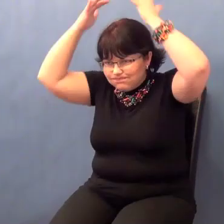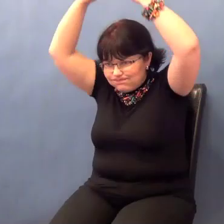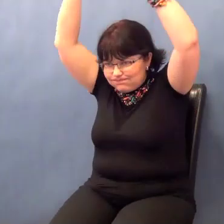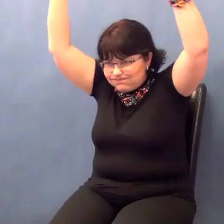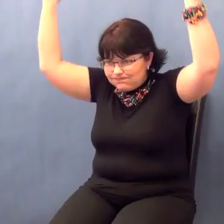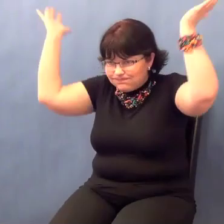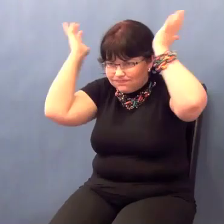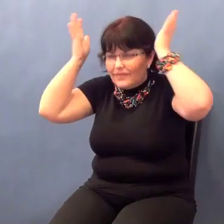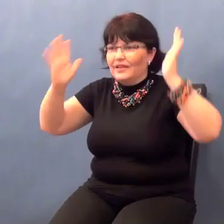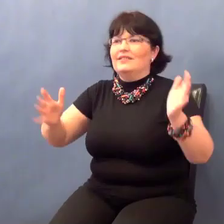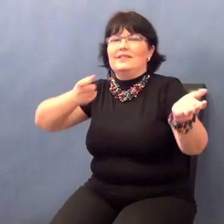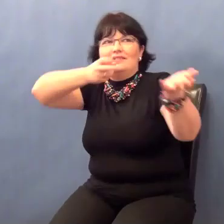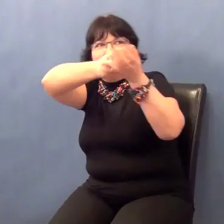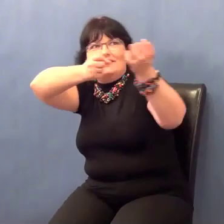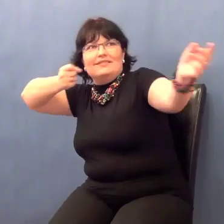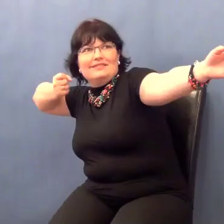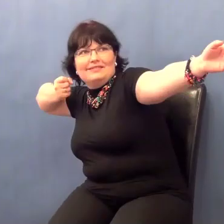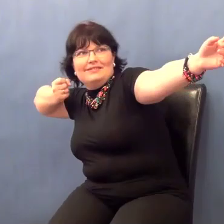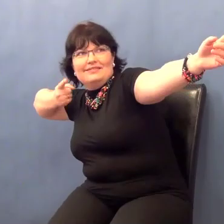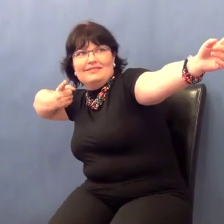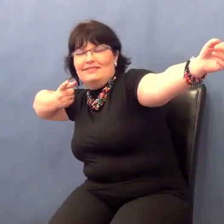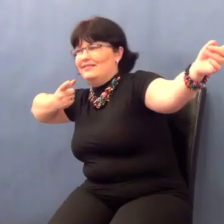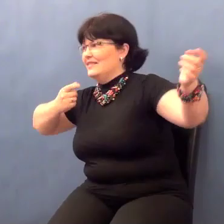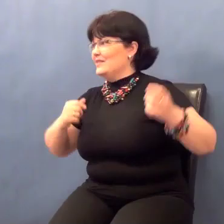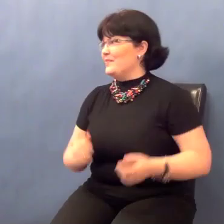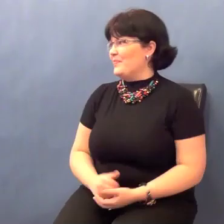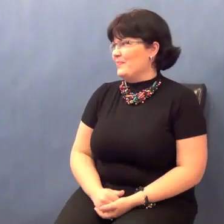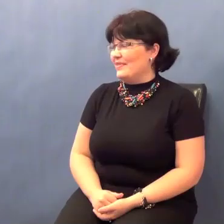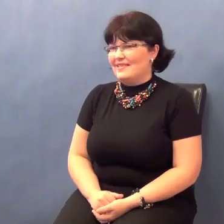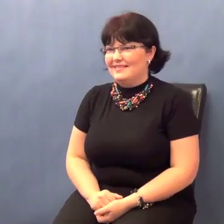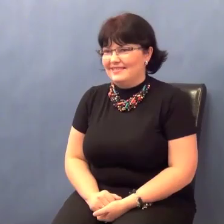Duży arbuz już jest na głowie, a chłopiec strzela.